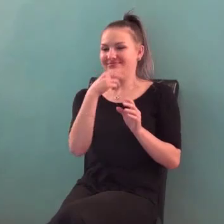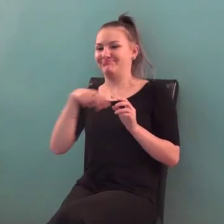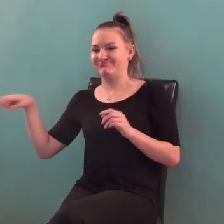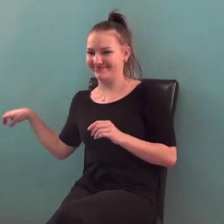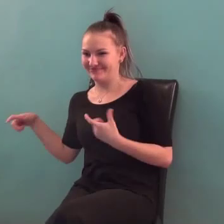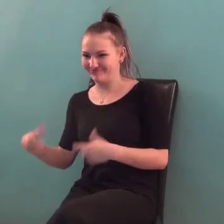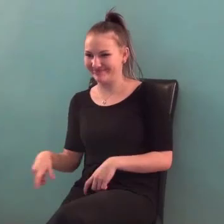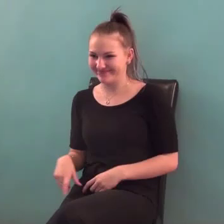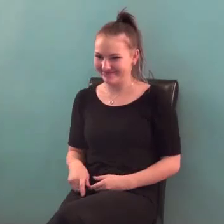Kot odchodzi.